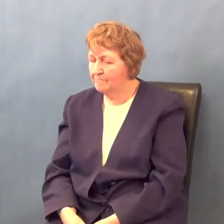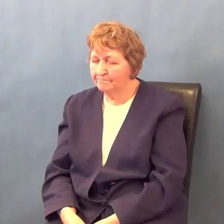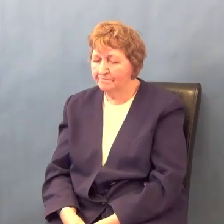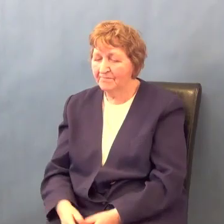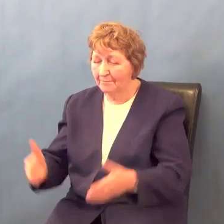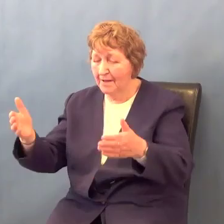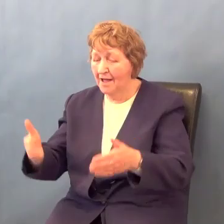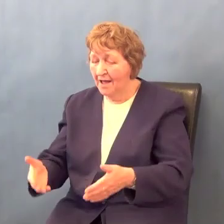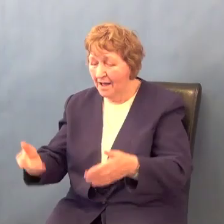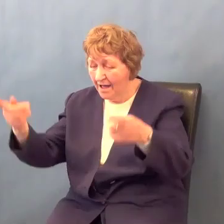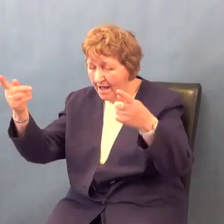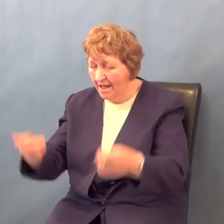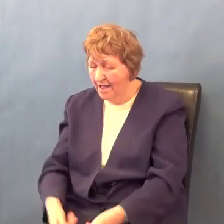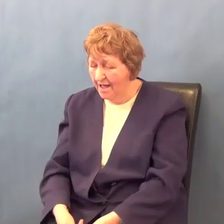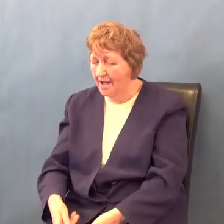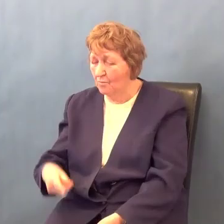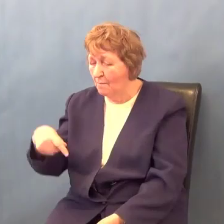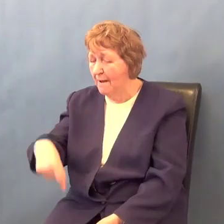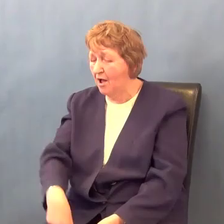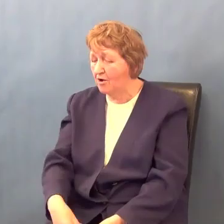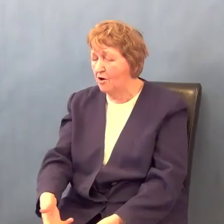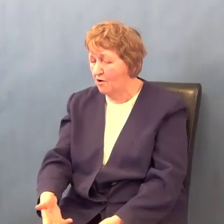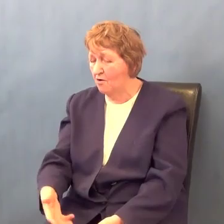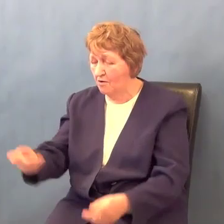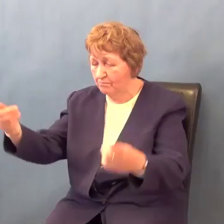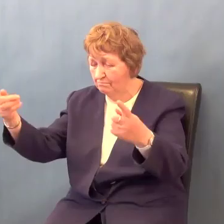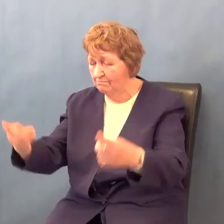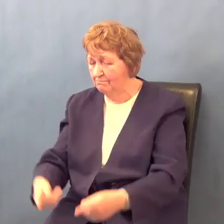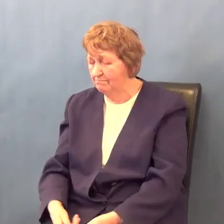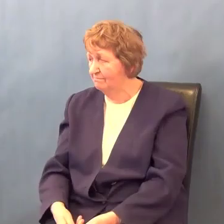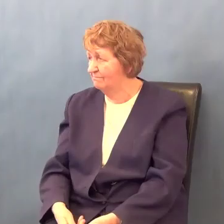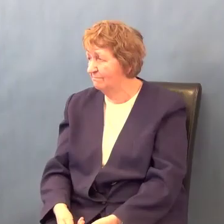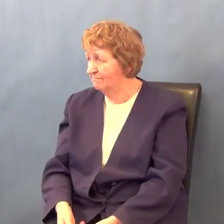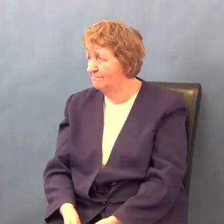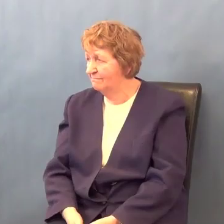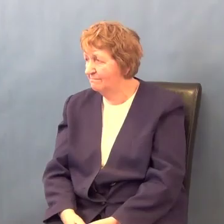Widać, że jest głęboko.